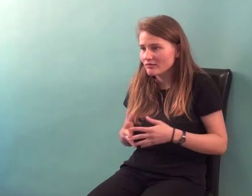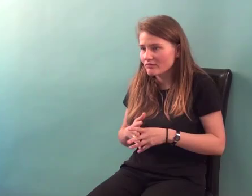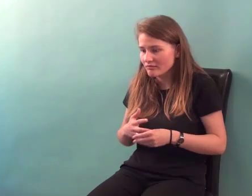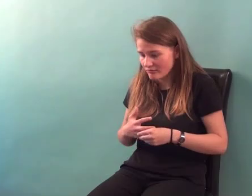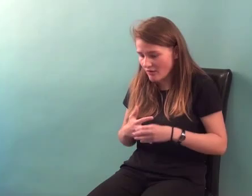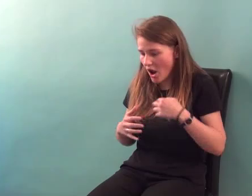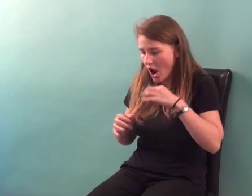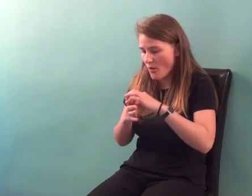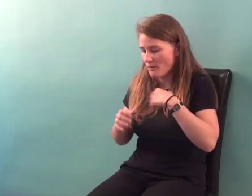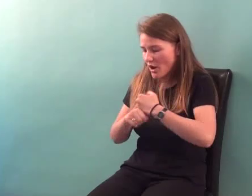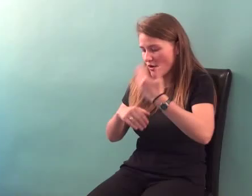Akurat ja kończę pracę o szóstej.